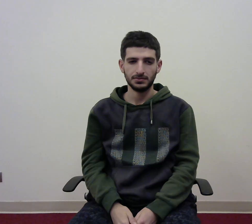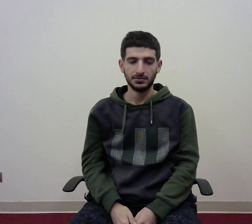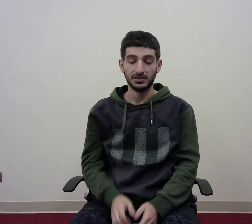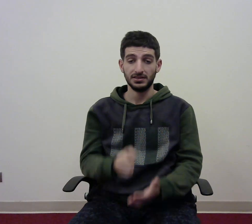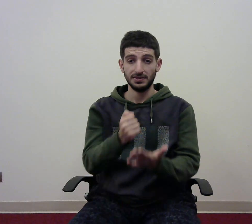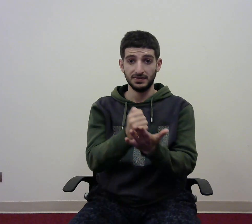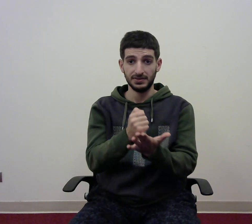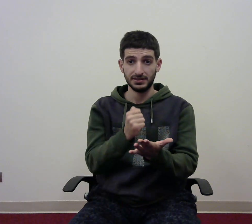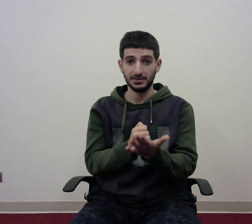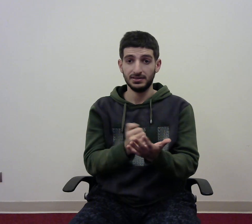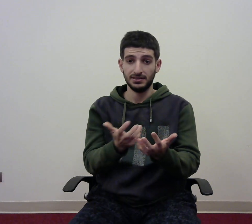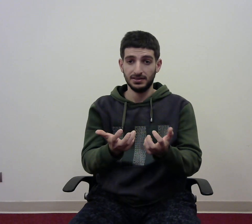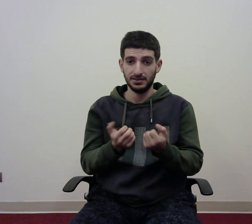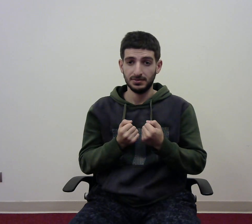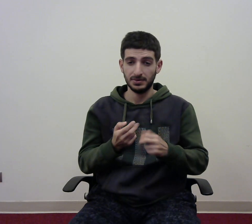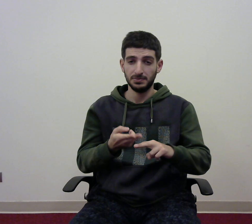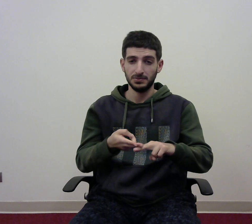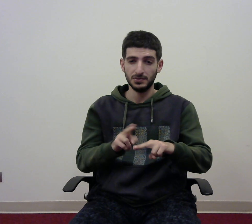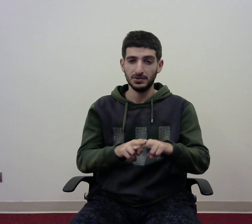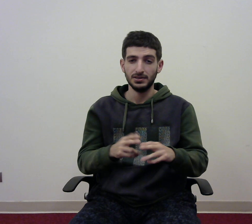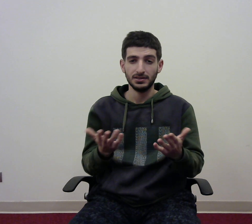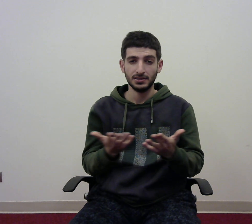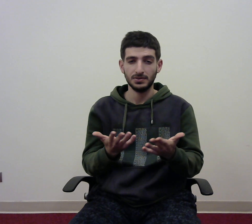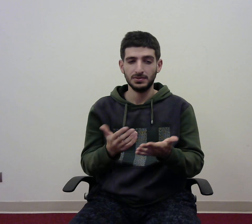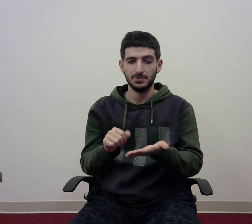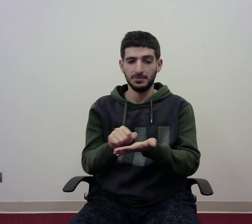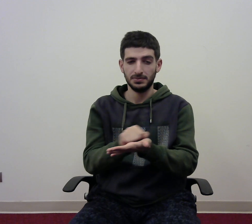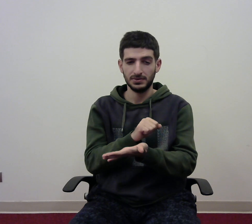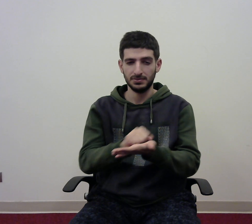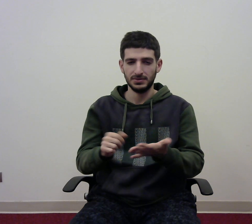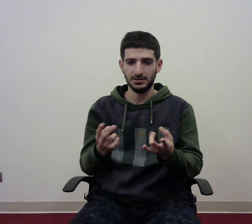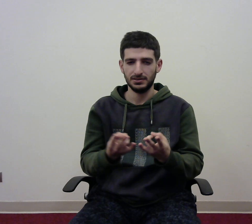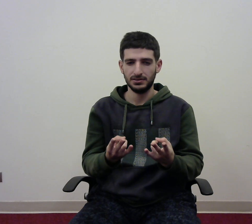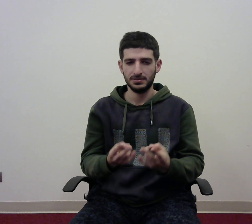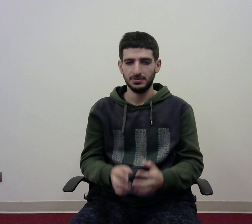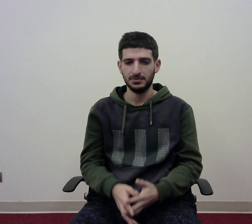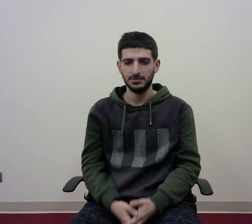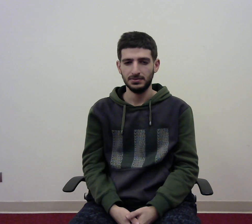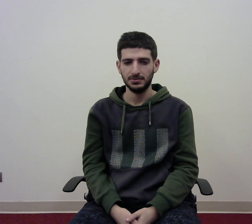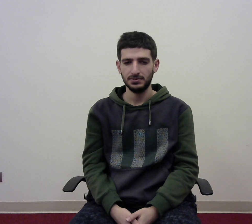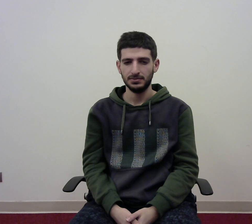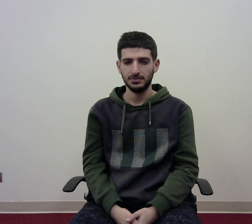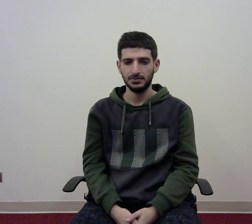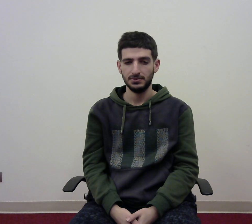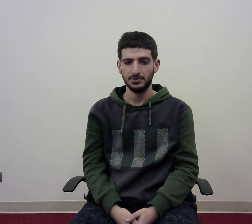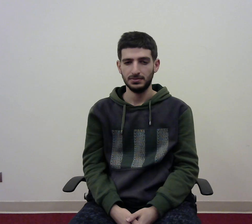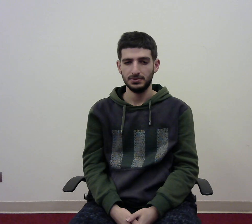Viza almaq üçün hansı sənədlər lazımdır?